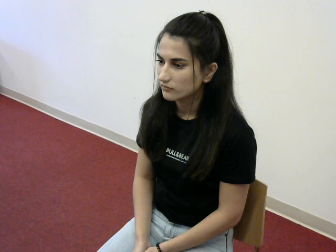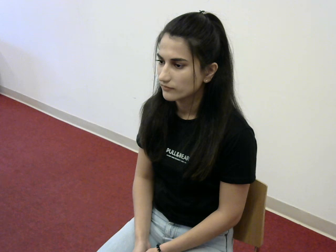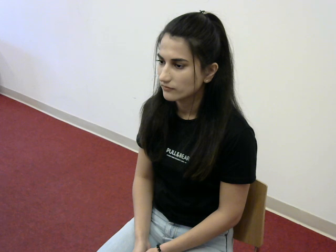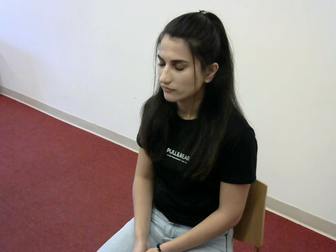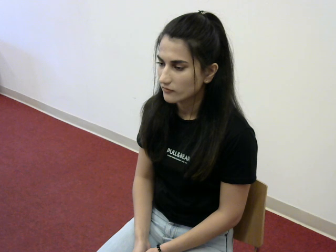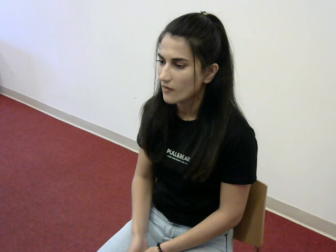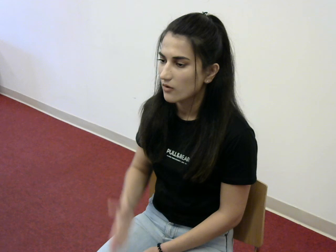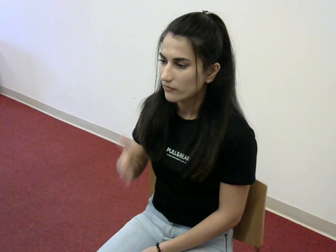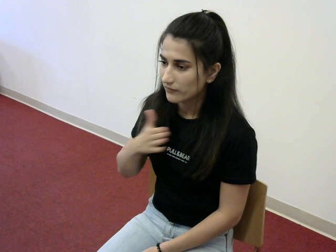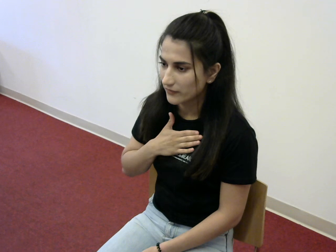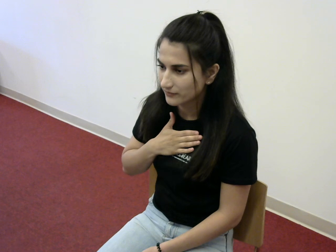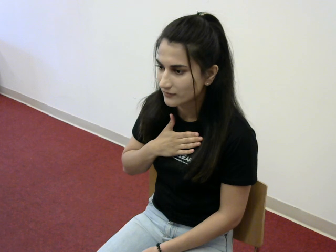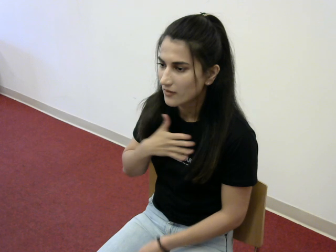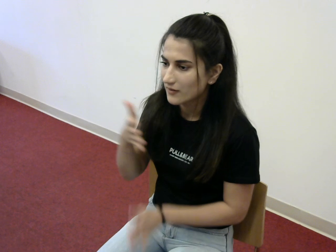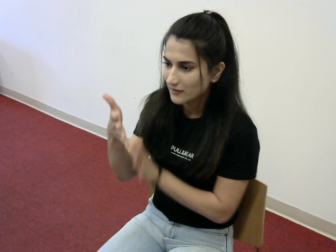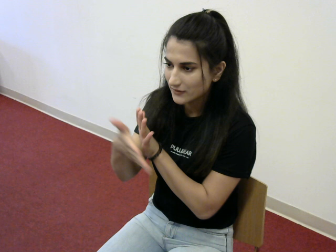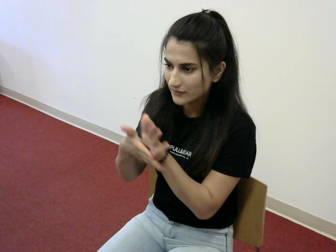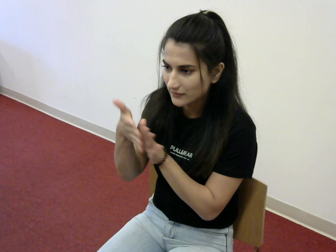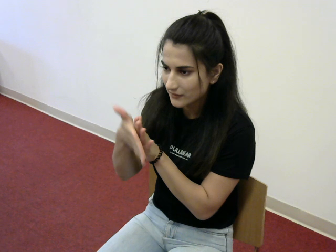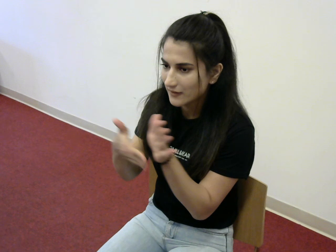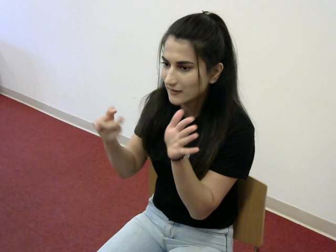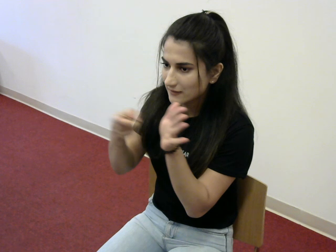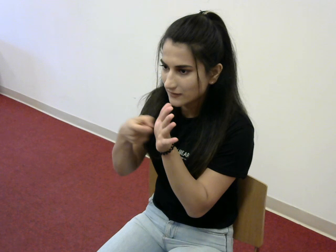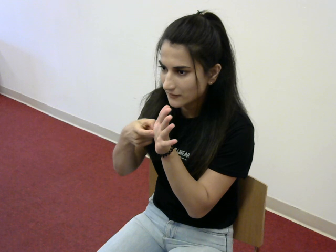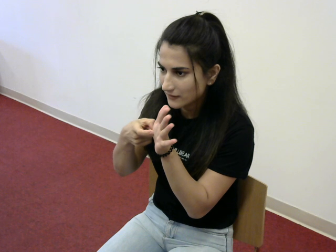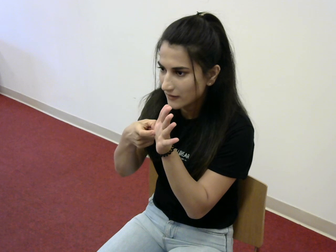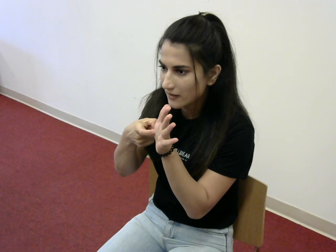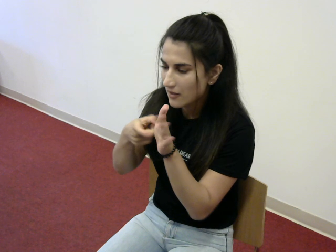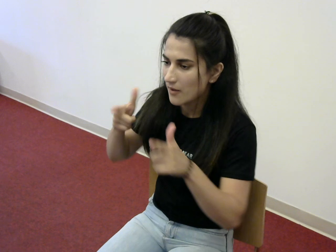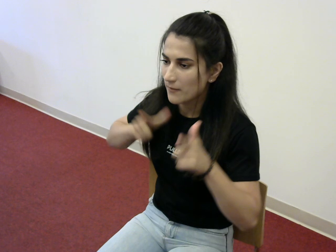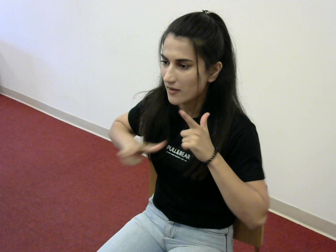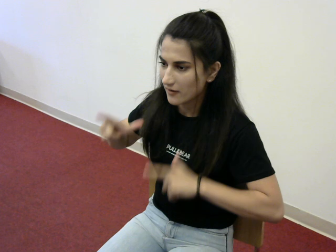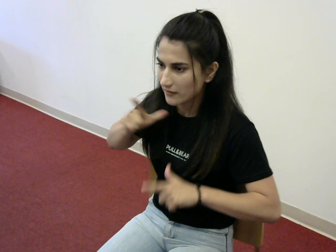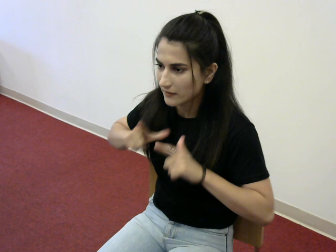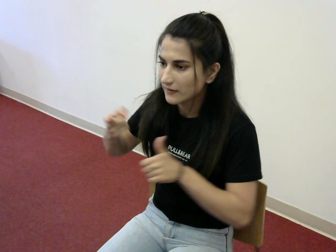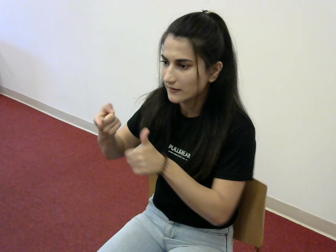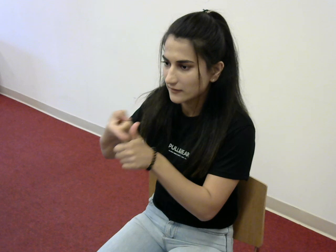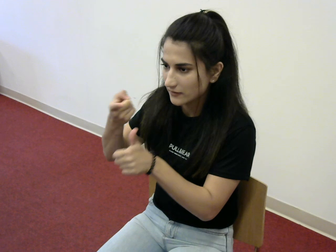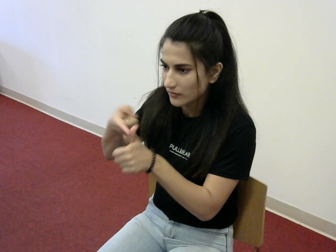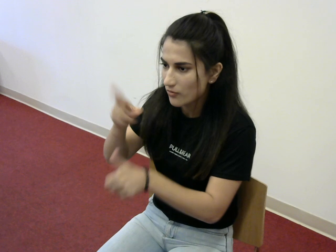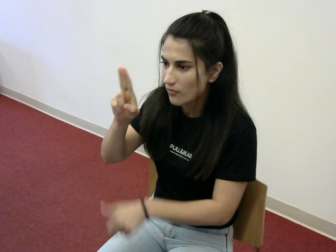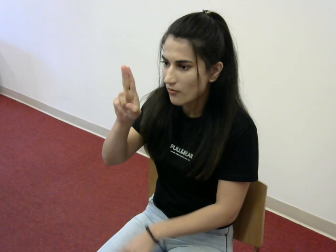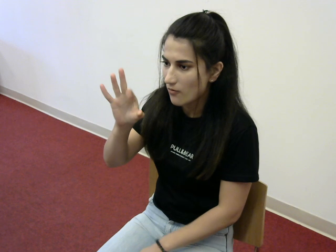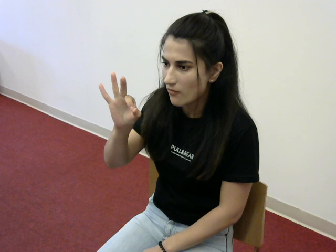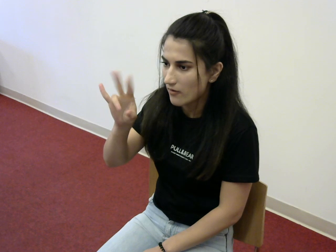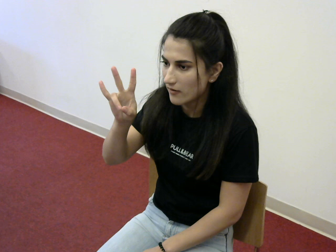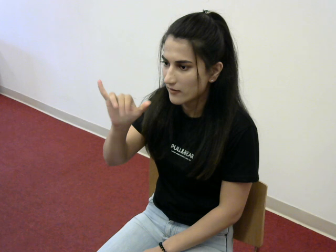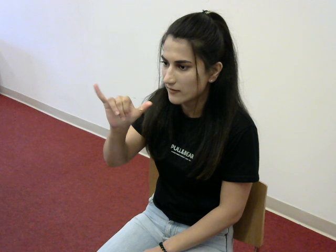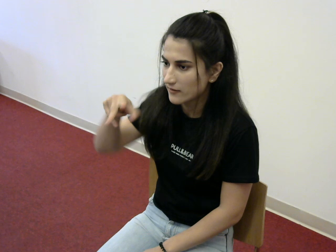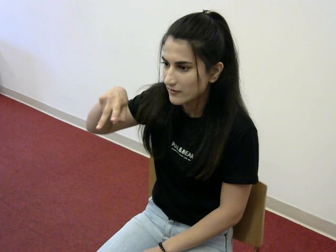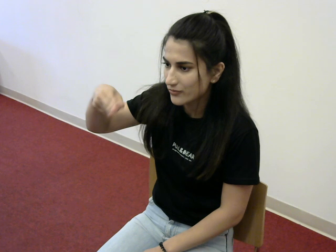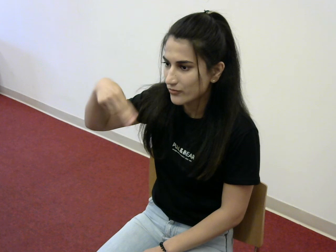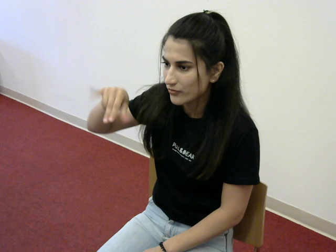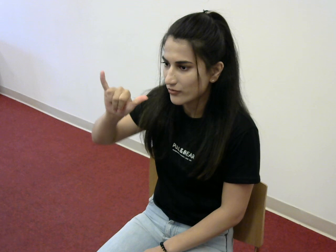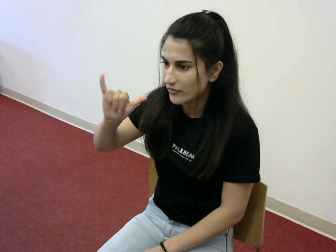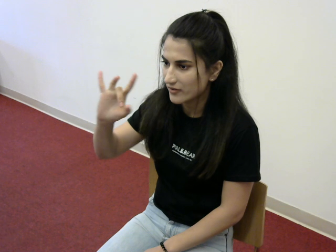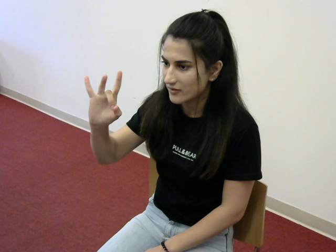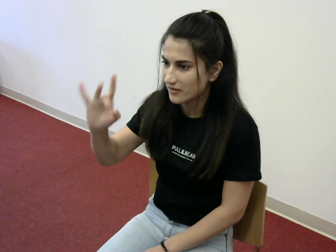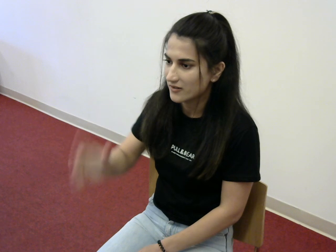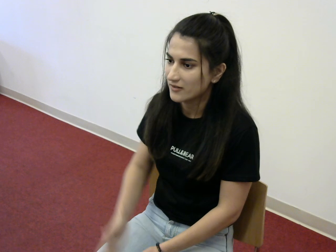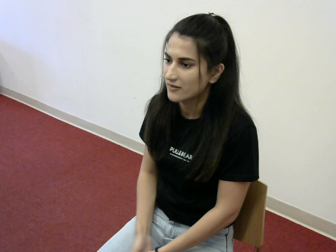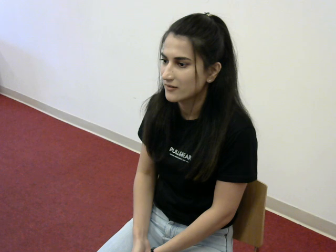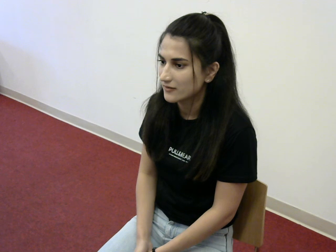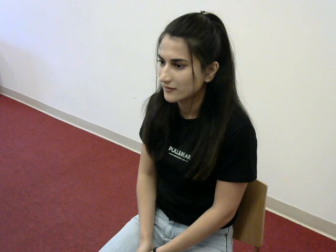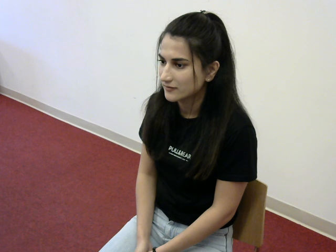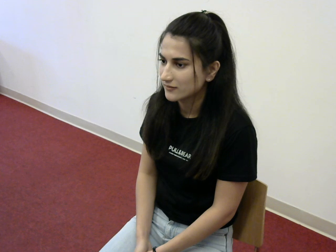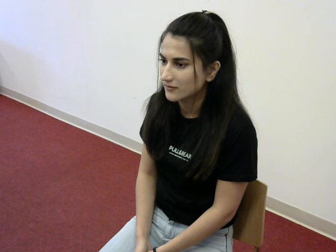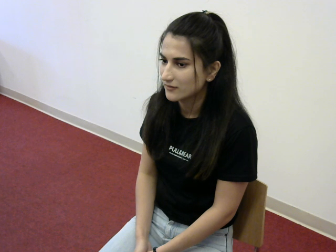Mənim işarə dili müəlliməmin adı Könüldür